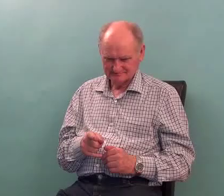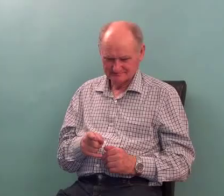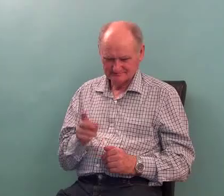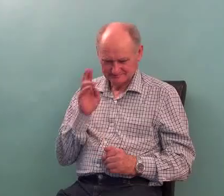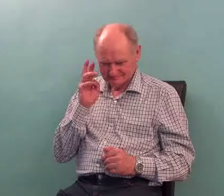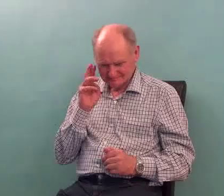Rozumiem.